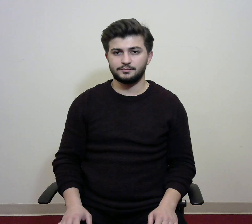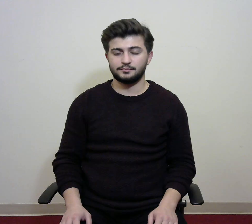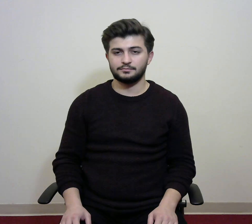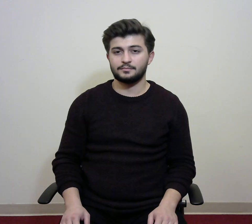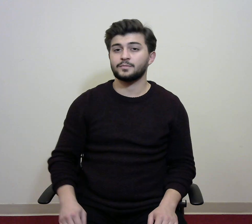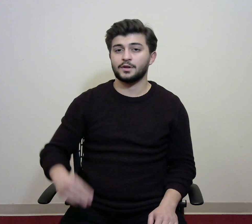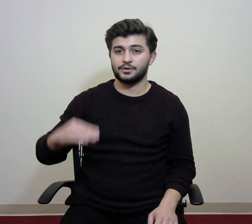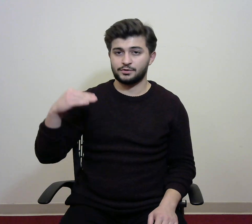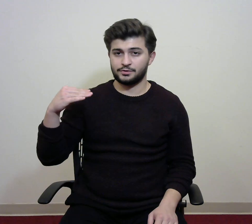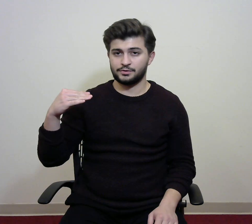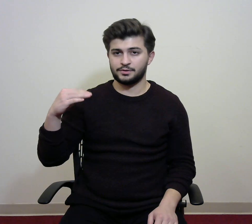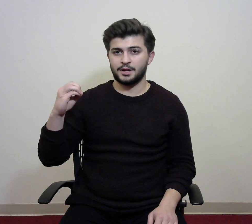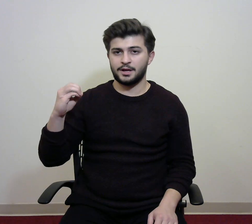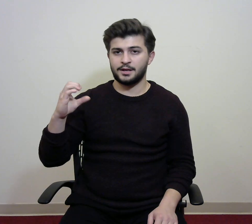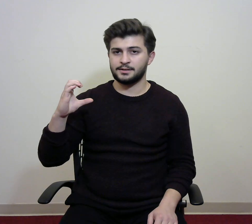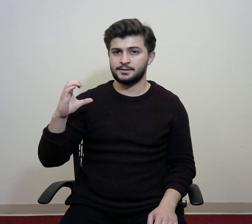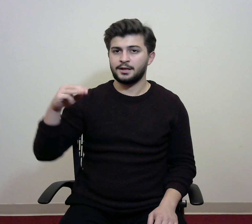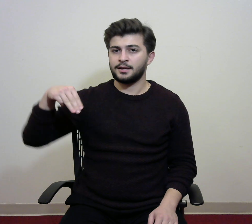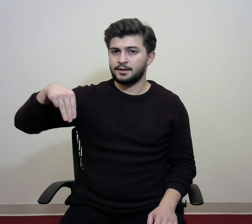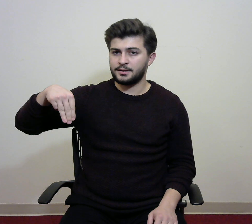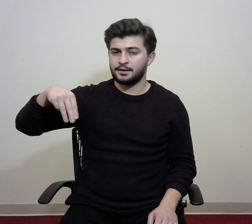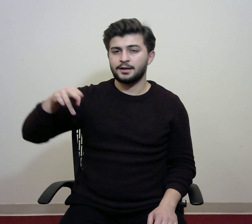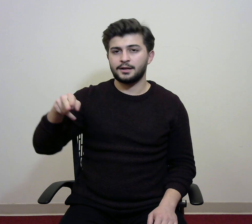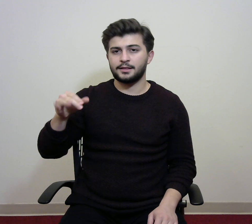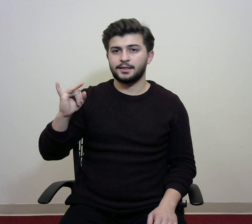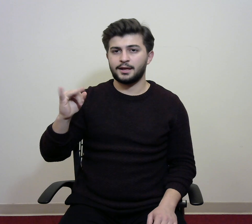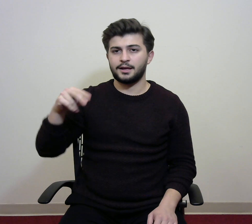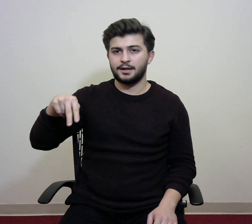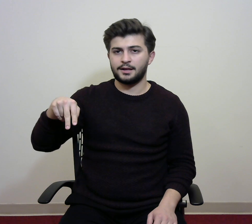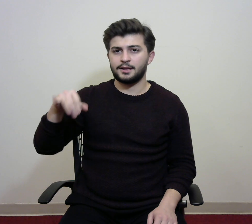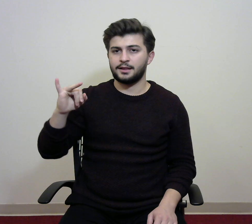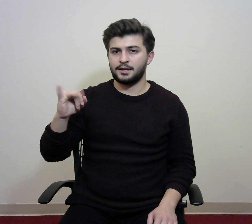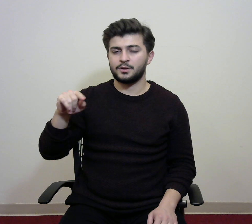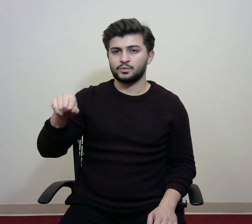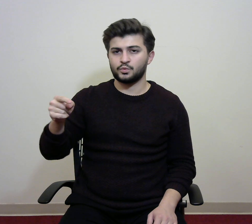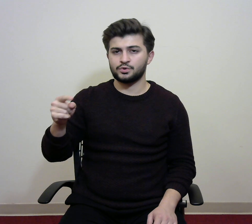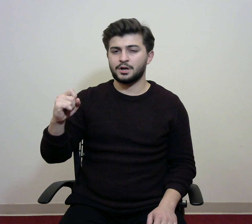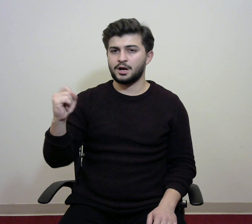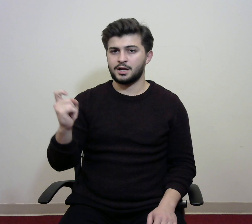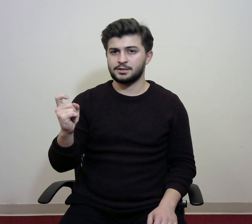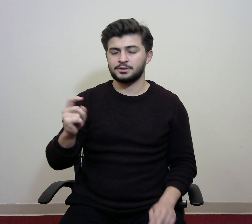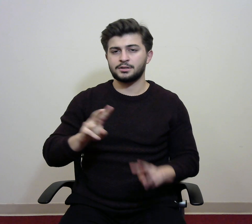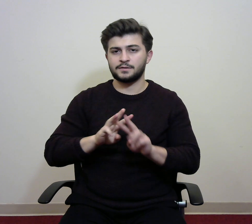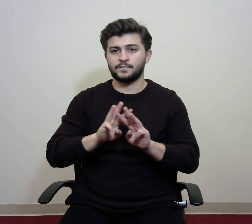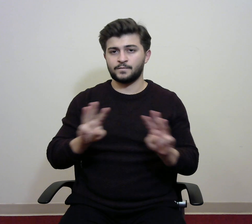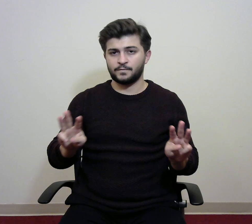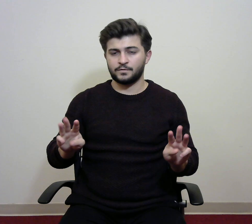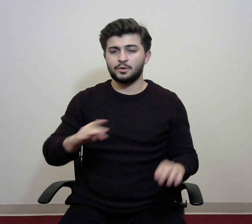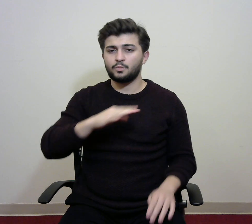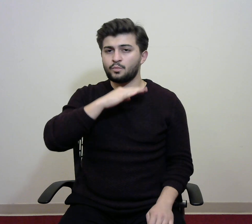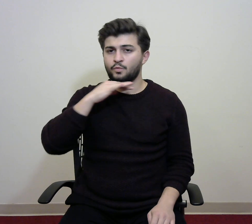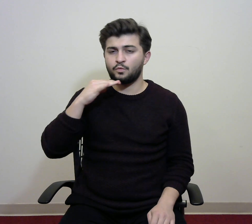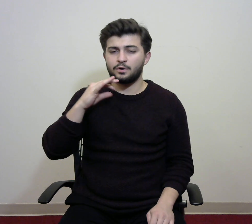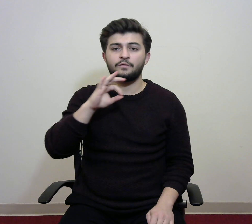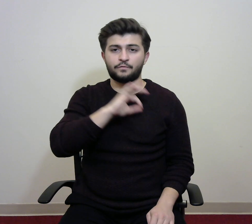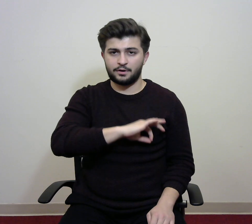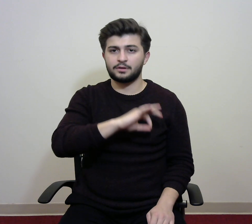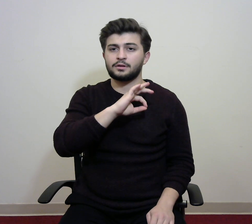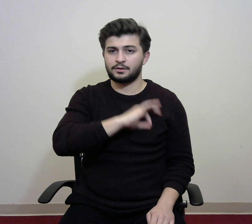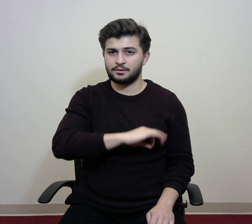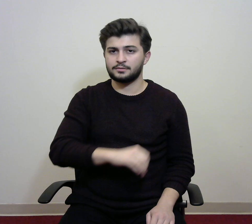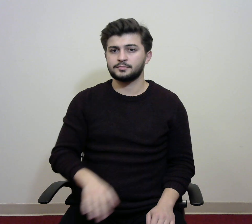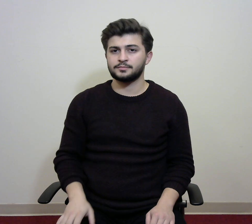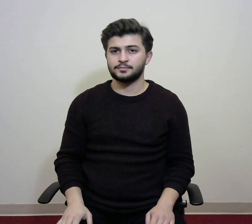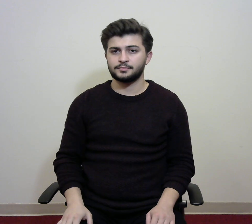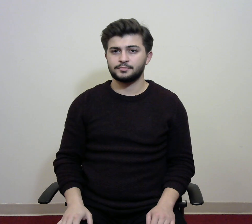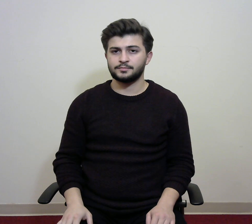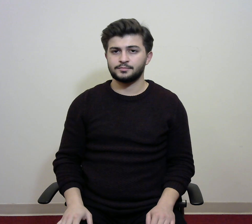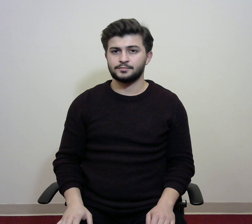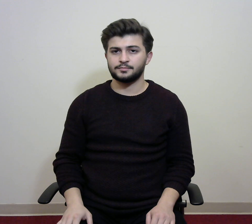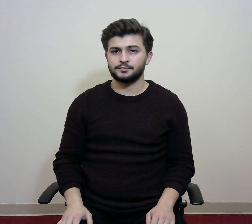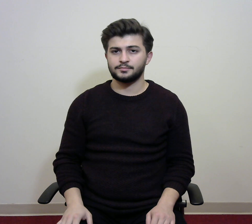Jestdili.az saytı çox faydalıdır